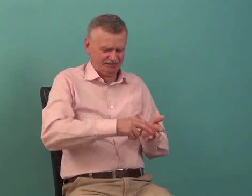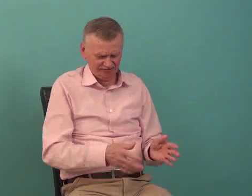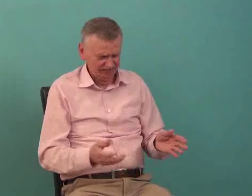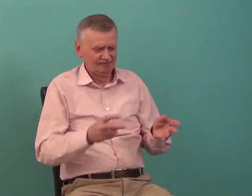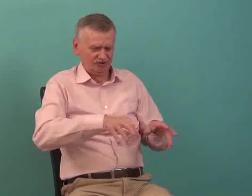Pomagają mu.